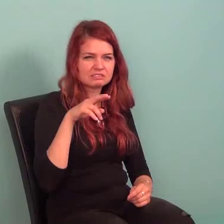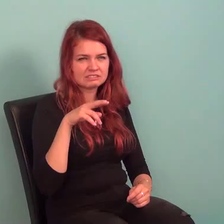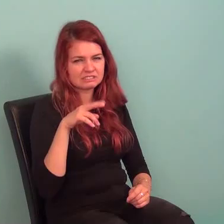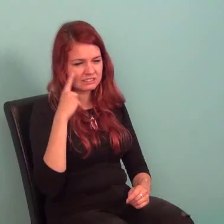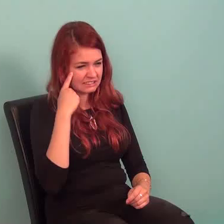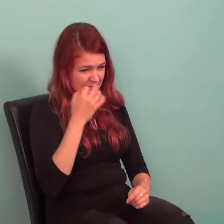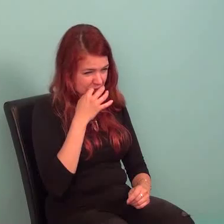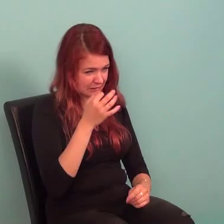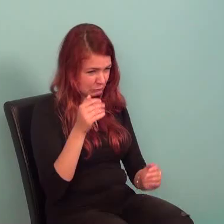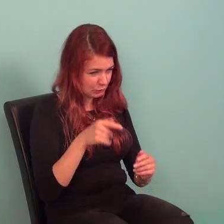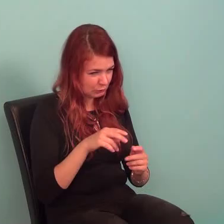Zastanawia się: "Może zapytam czy mogę wziąć gruszki?"